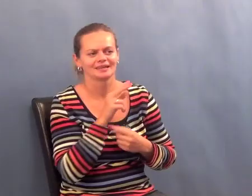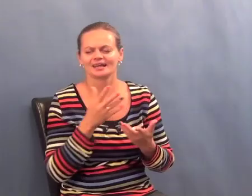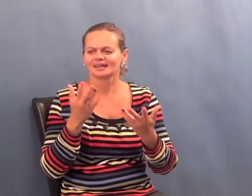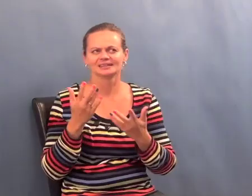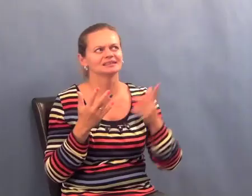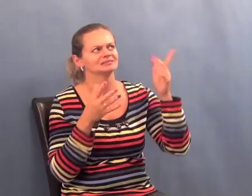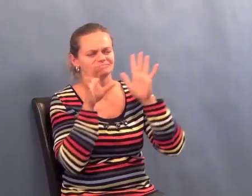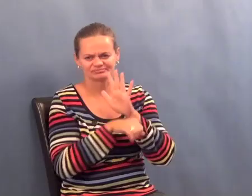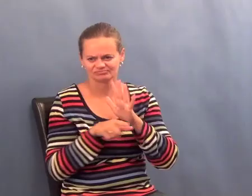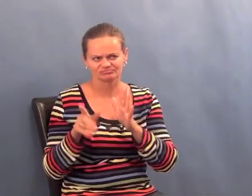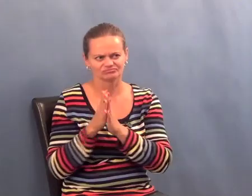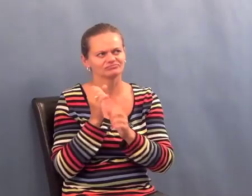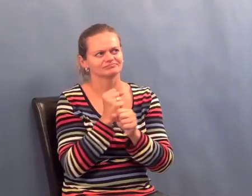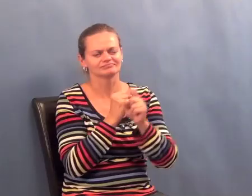"- Szyba jest rozbita, proszę naprawić."